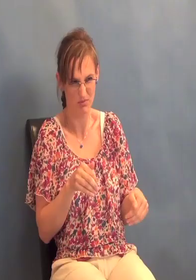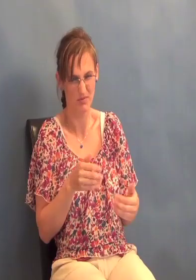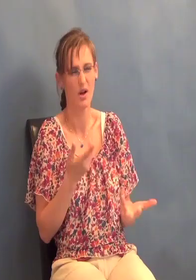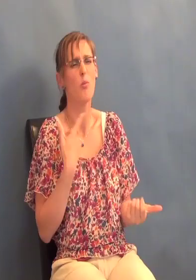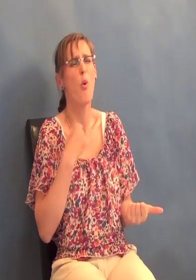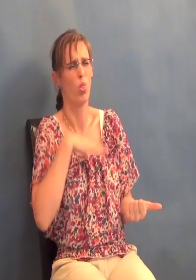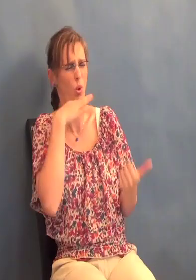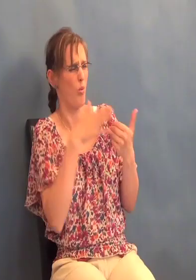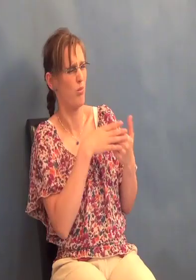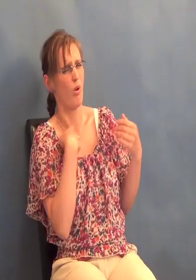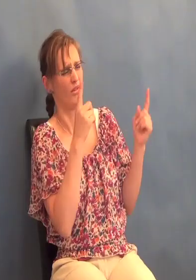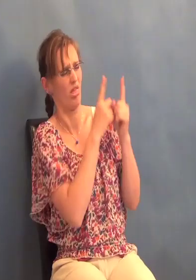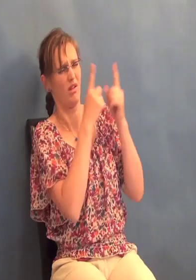Bo mam dość, że ciągle mąż.